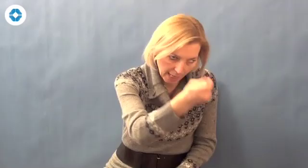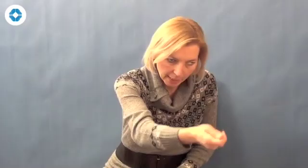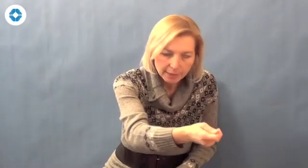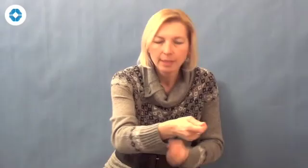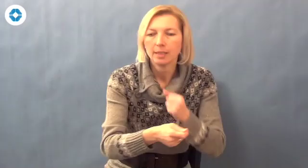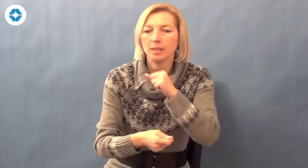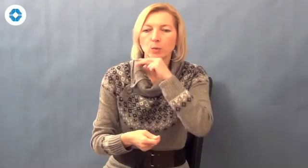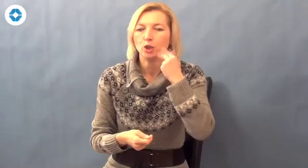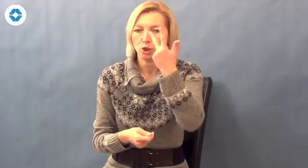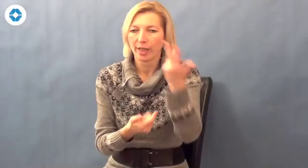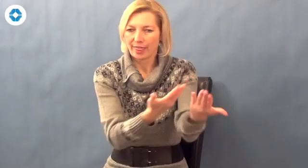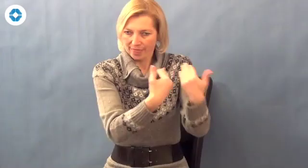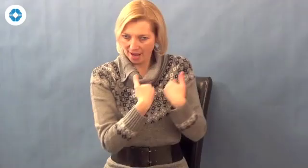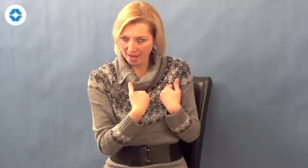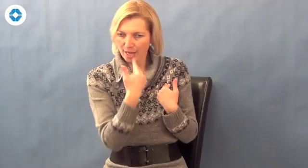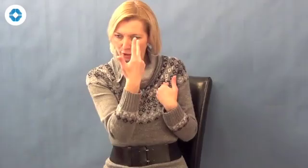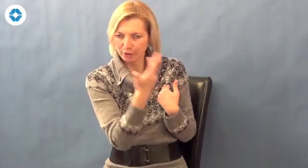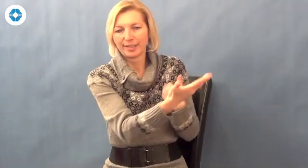W zamian dostaje trzy gruszki.